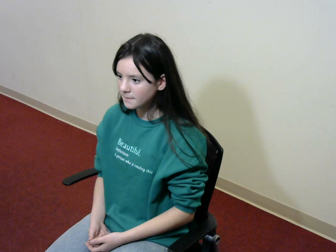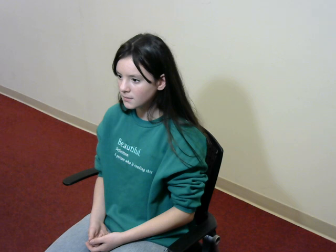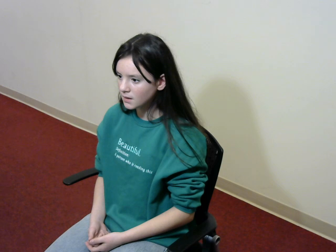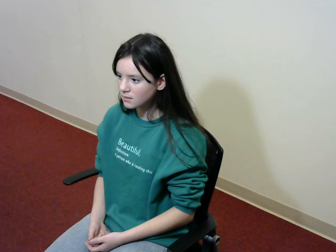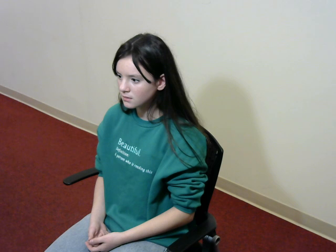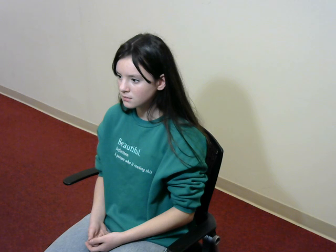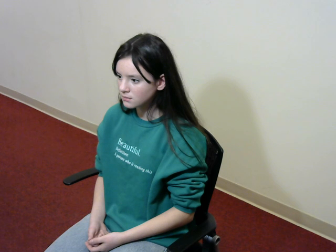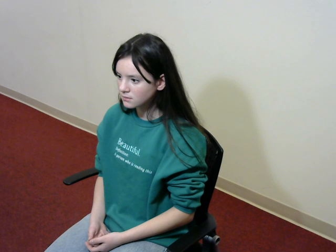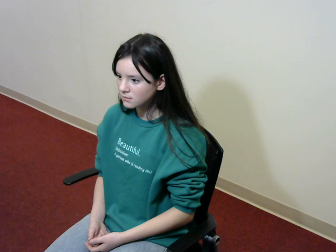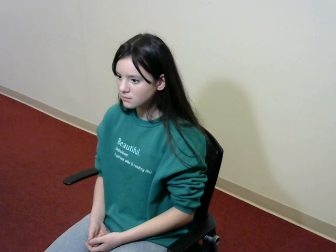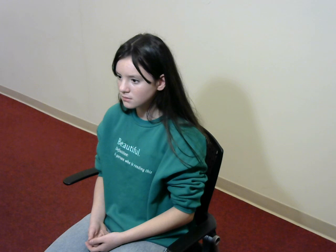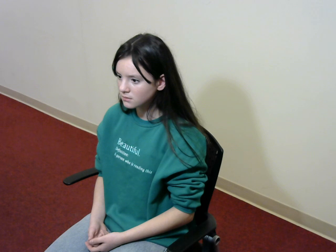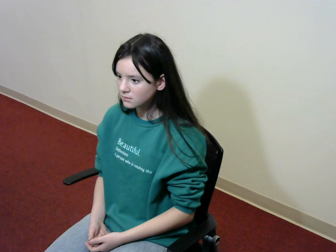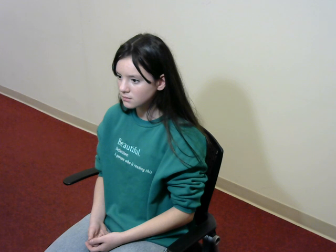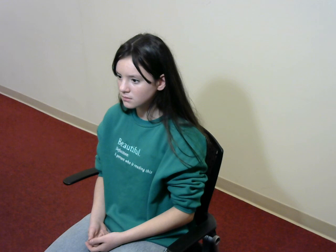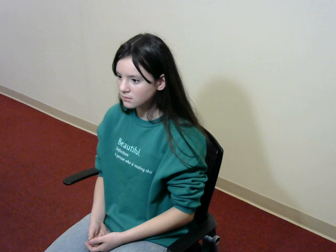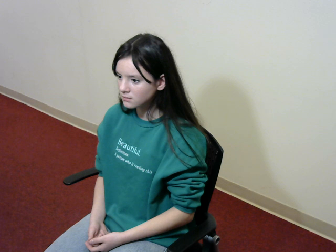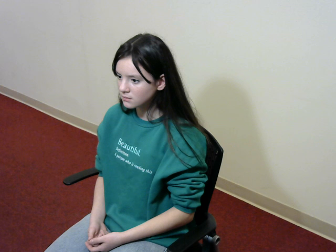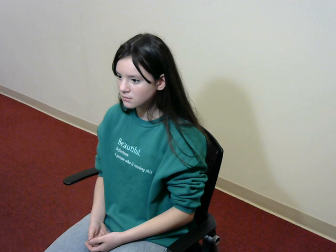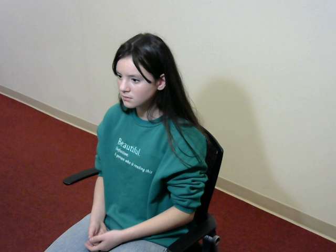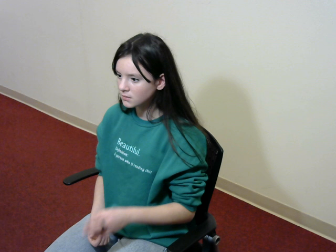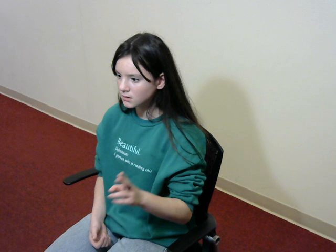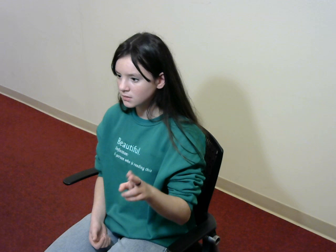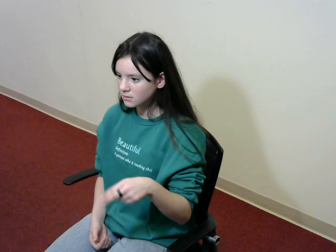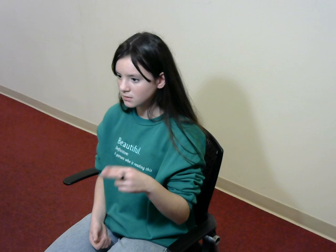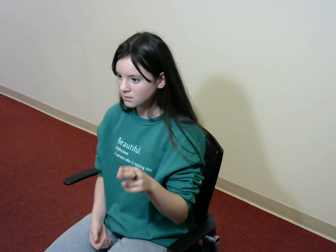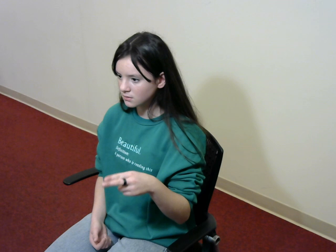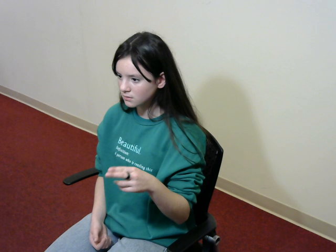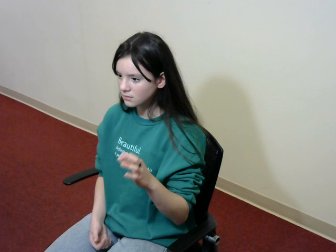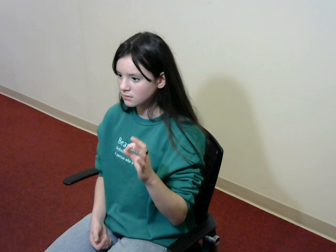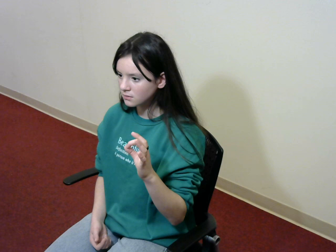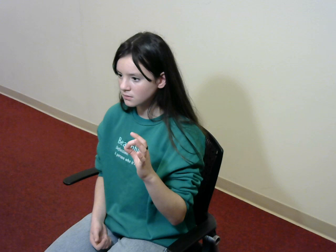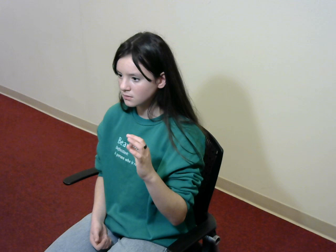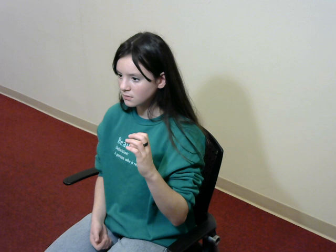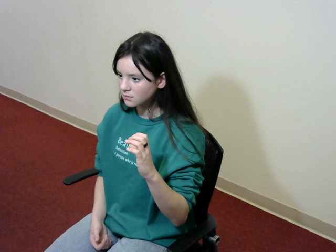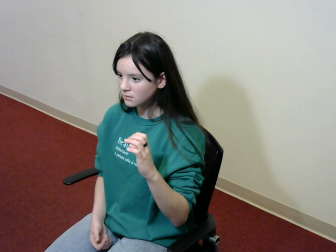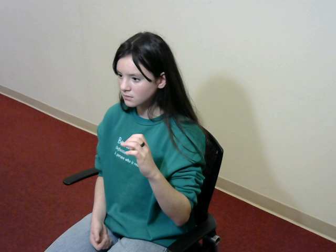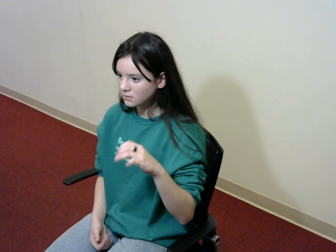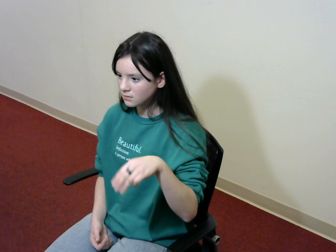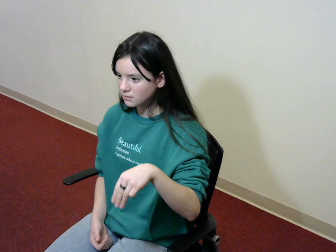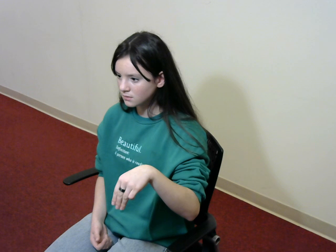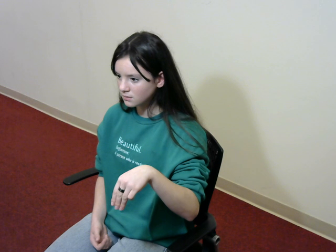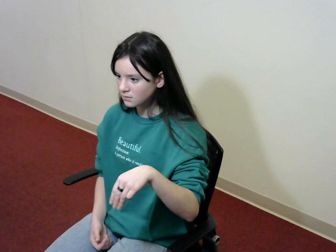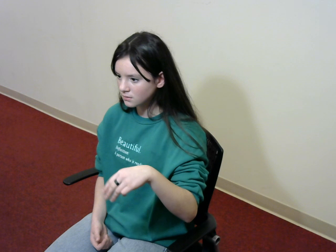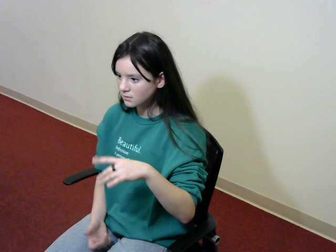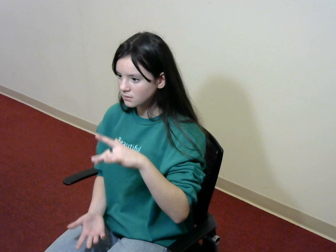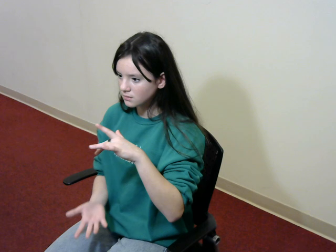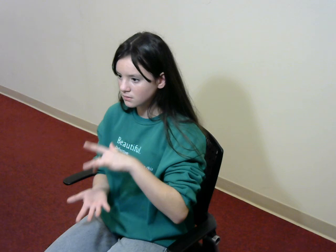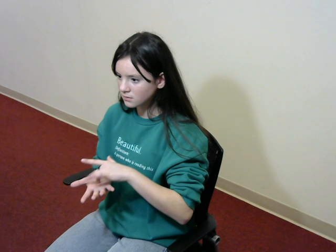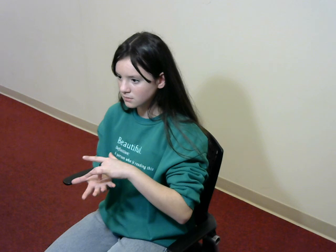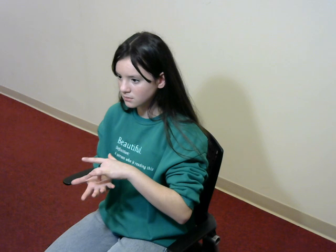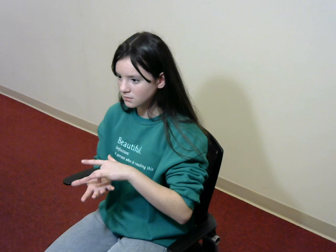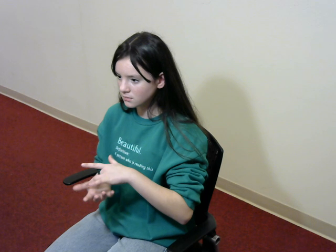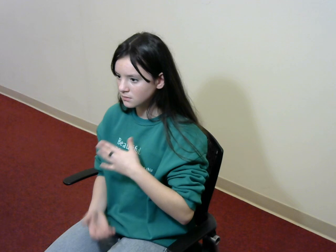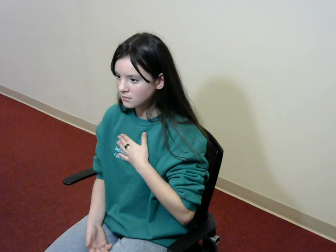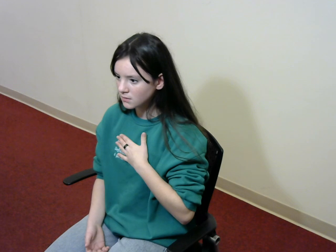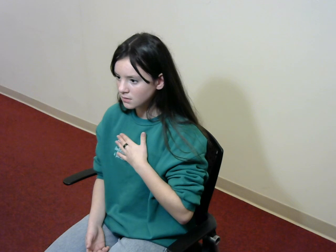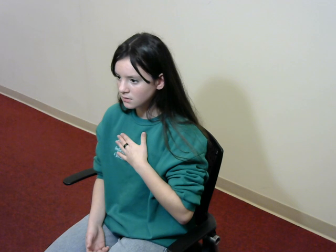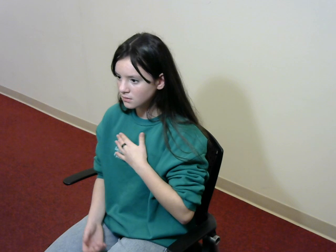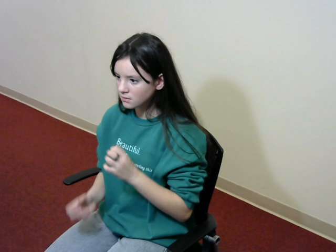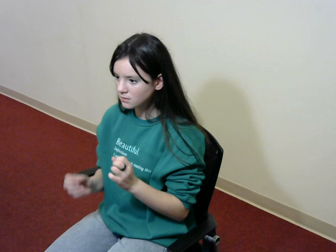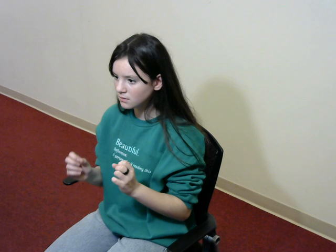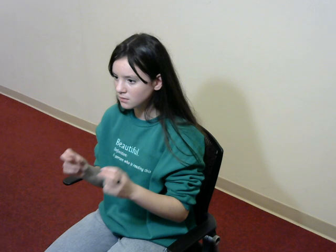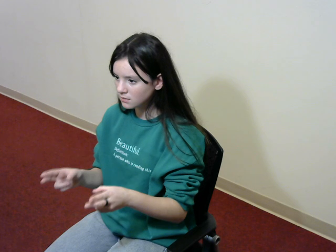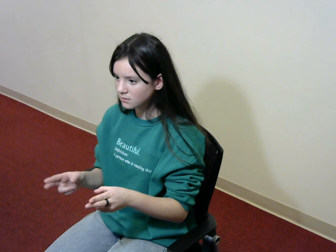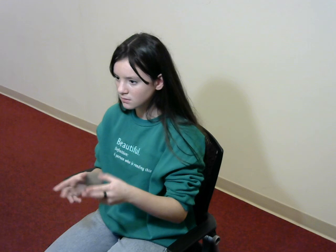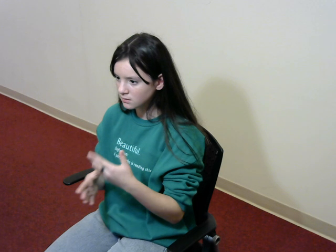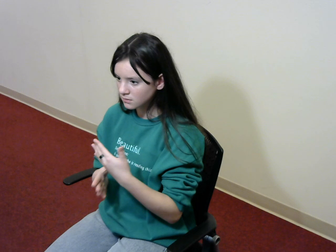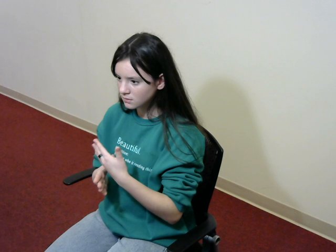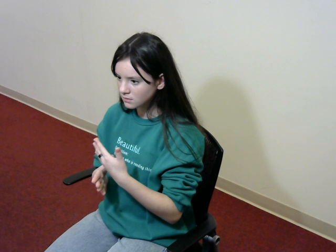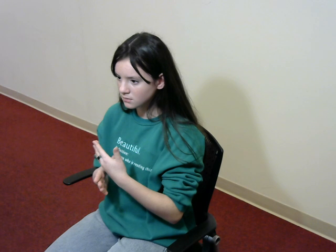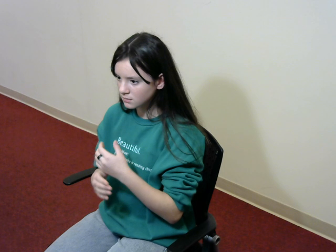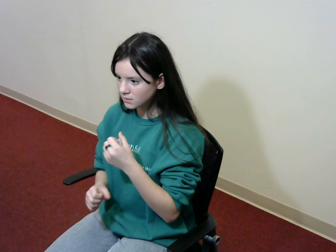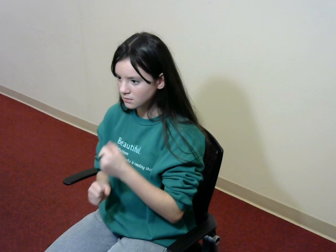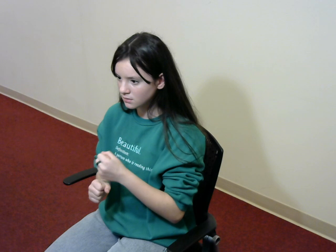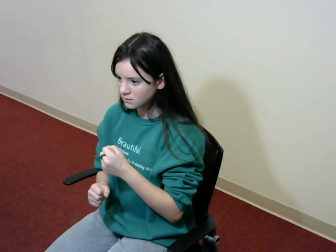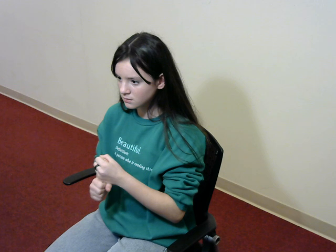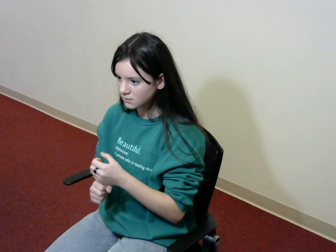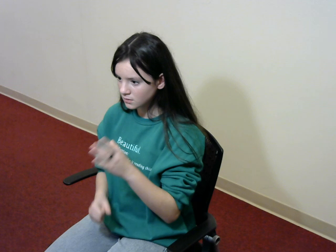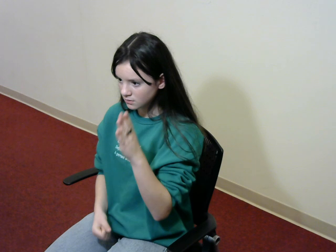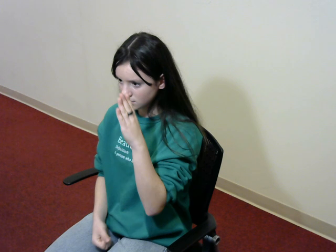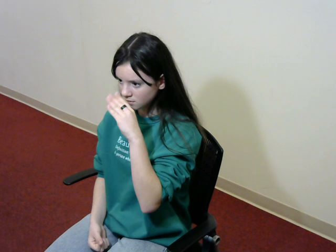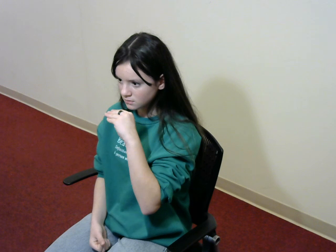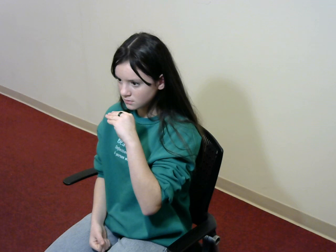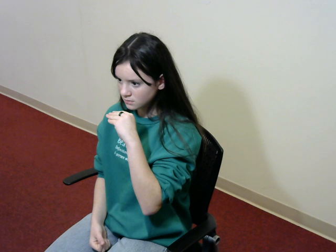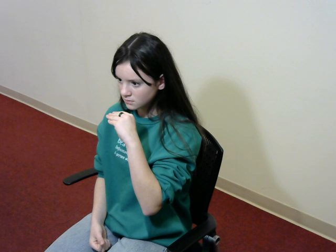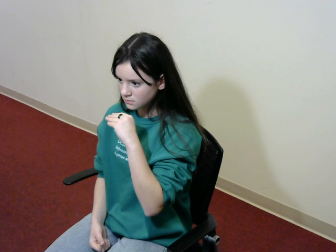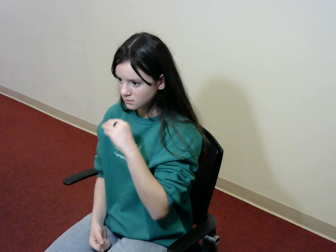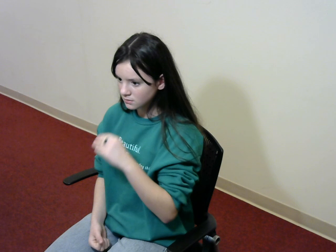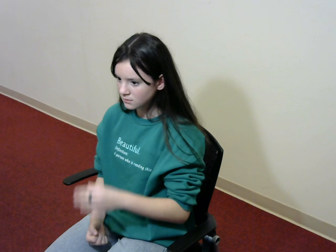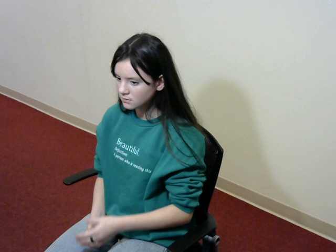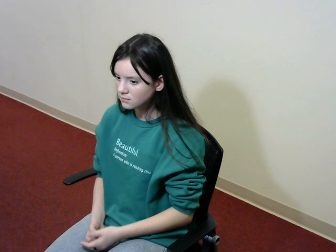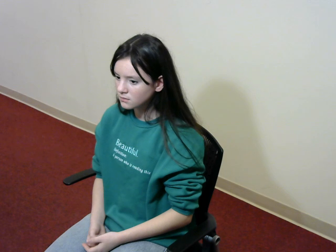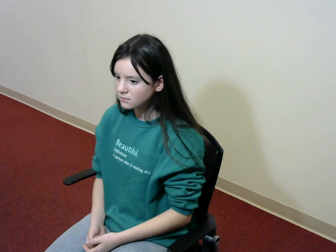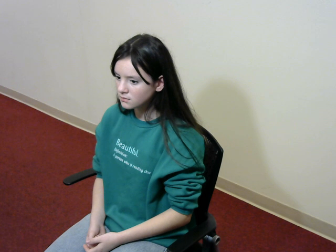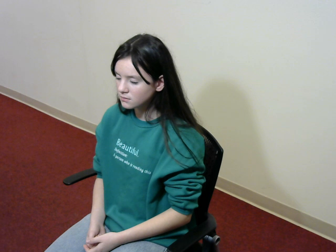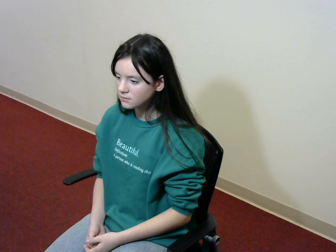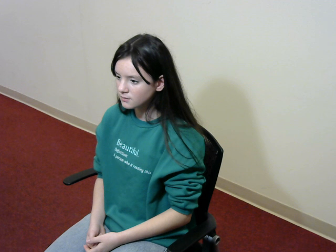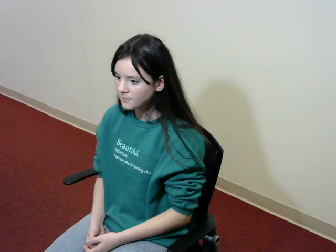DOST Mərkəzləri mənə necə kömək edə bilər?